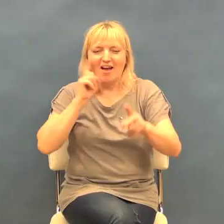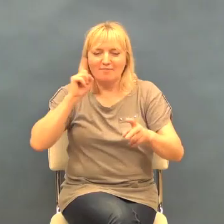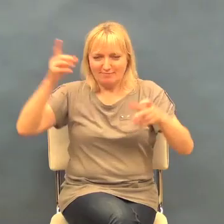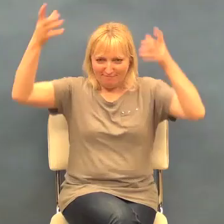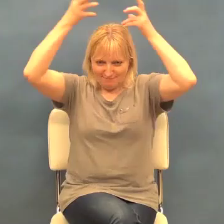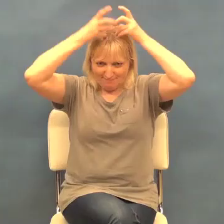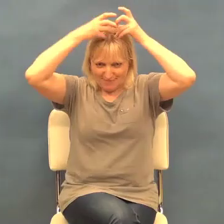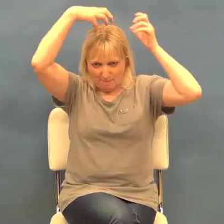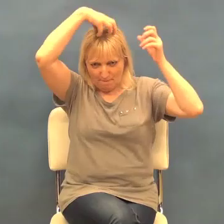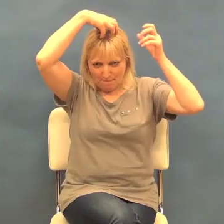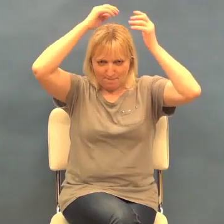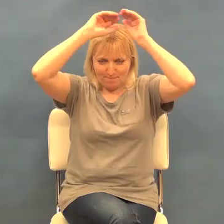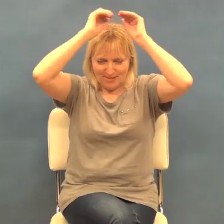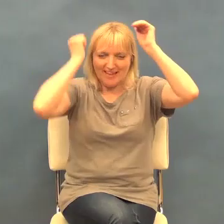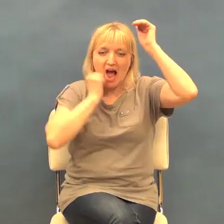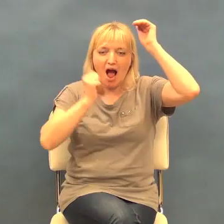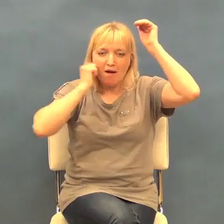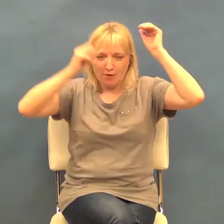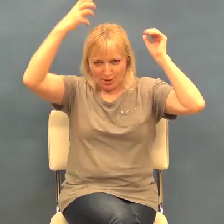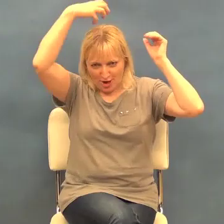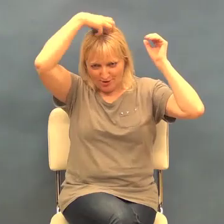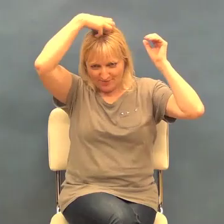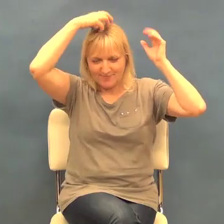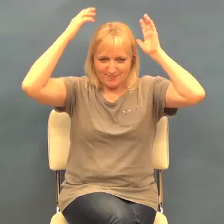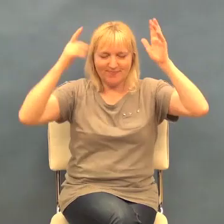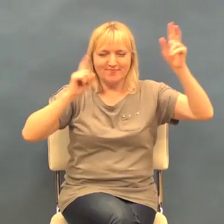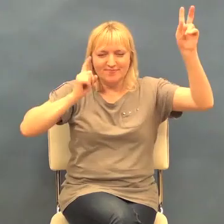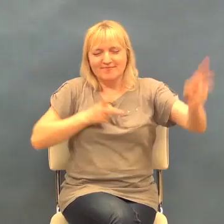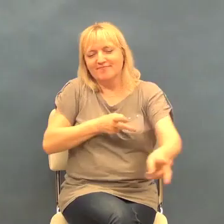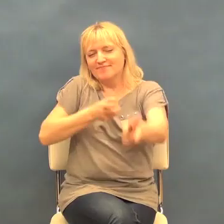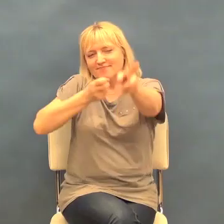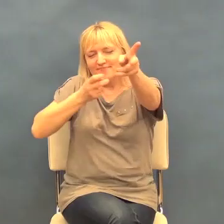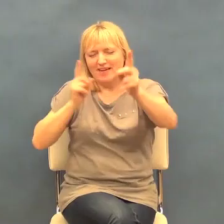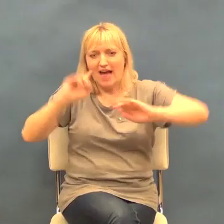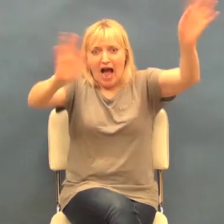A ten duży chłopak ma na głowie małe jabłko. No więc ten mały do niego celuje.